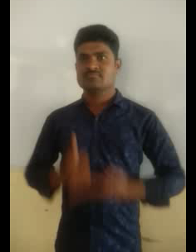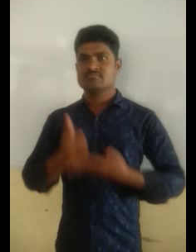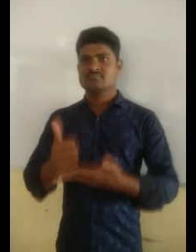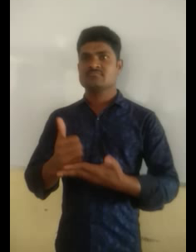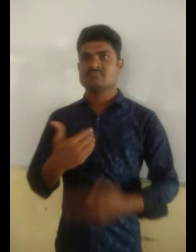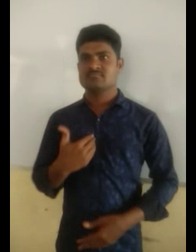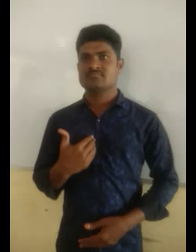help me